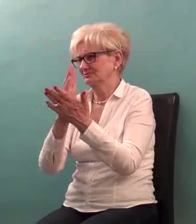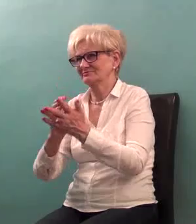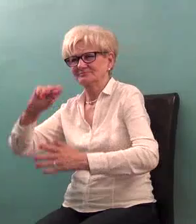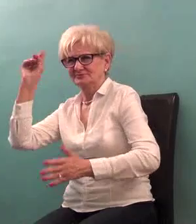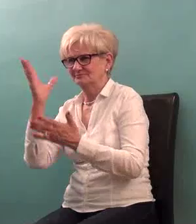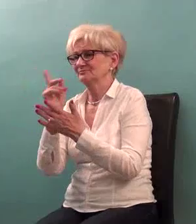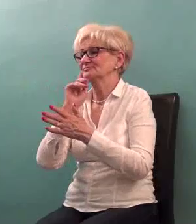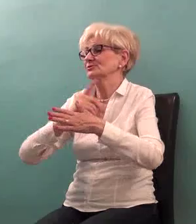Chłopak ucieka.